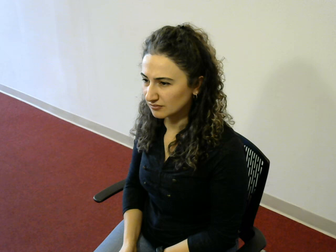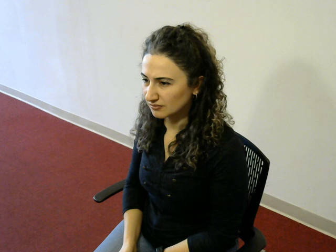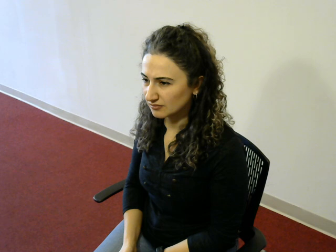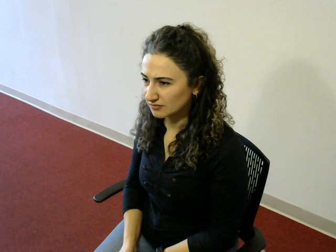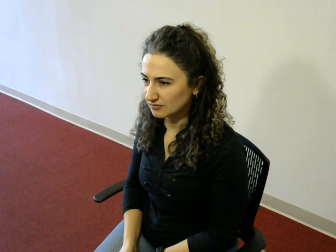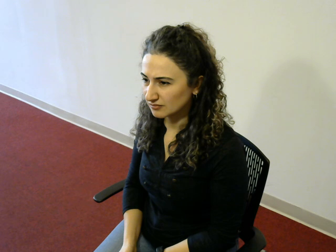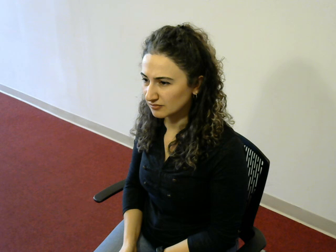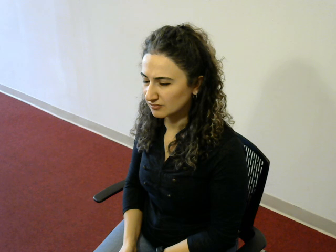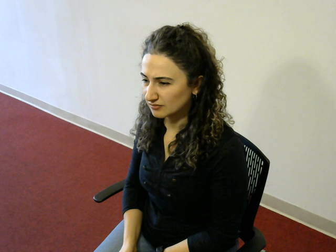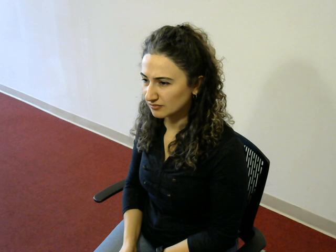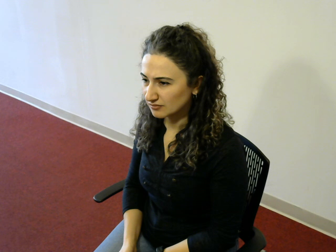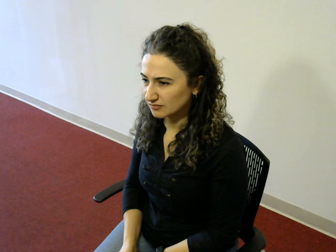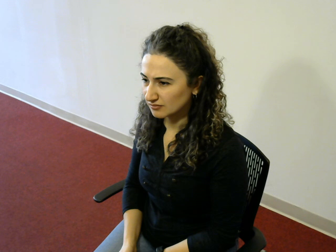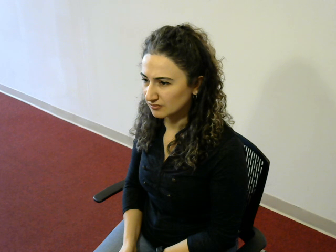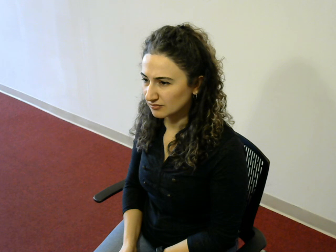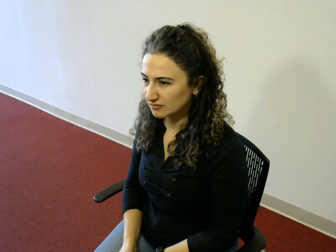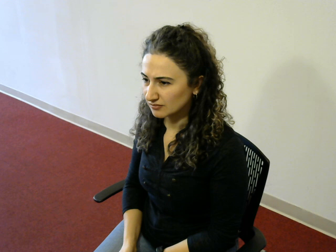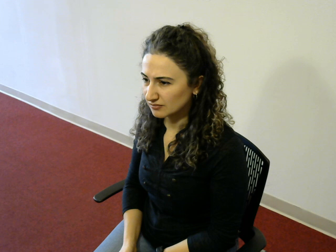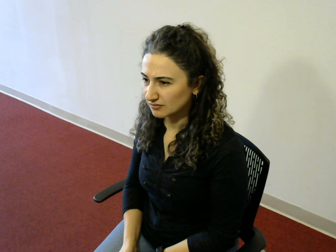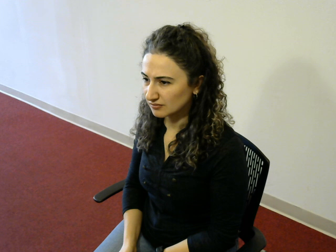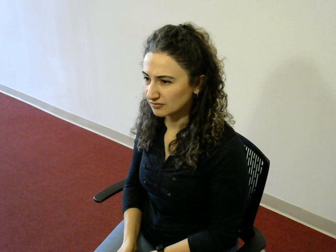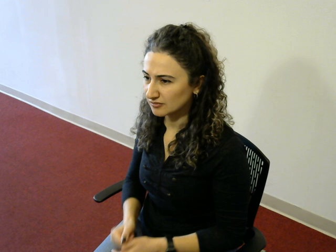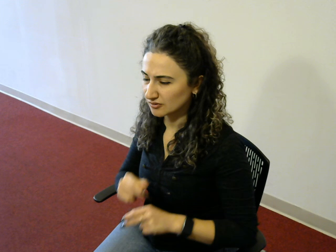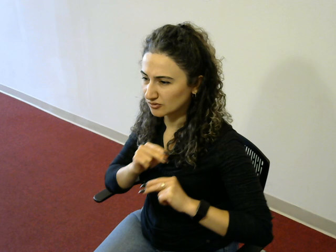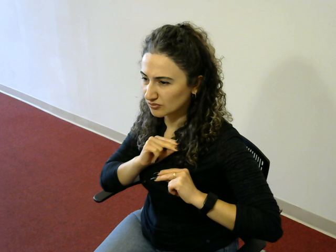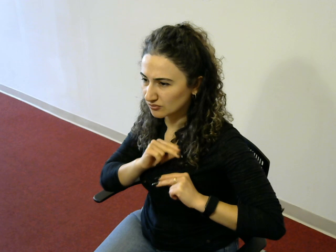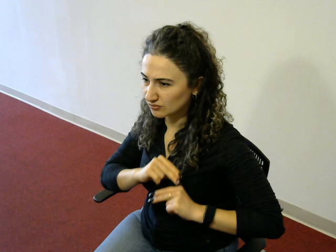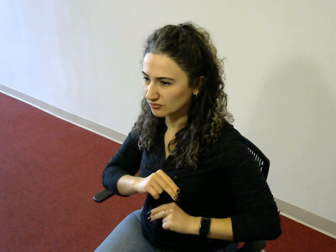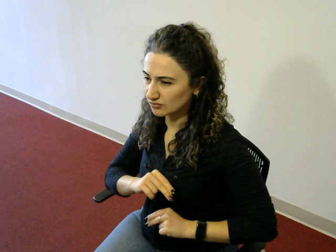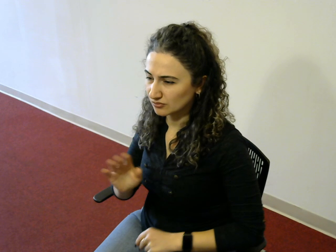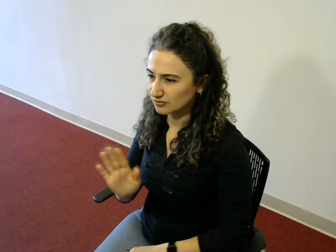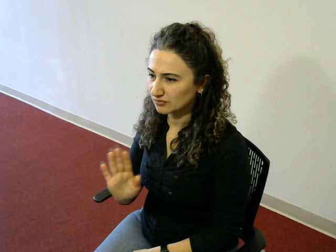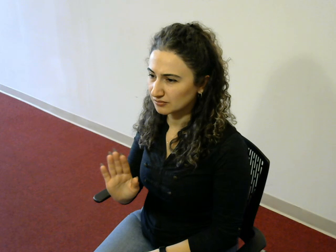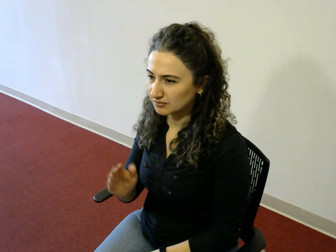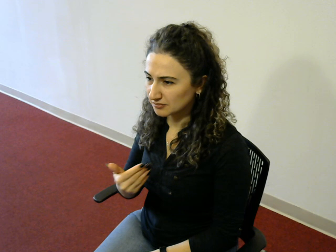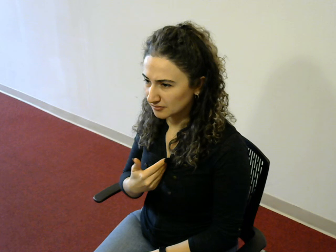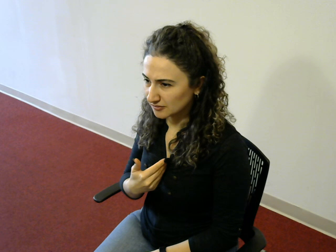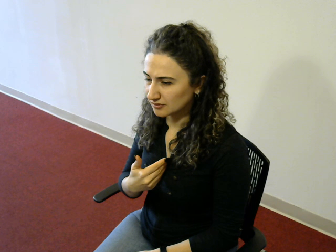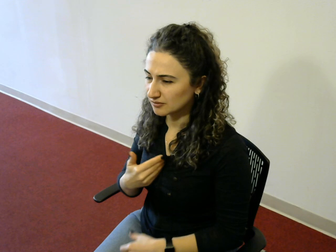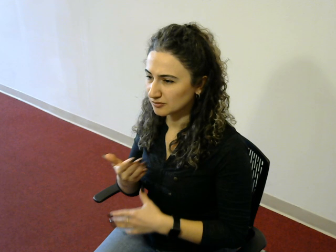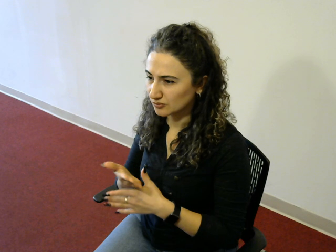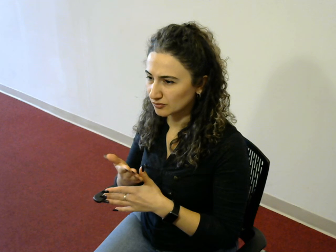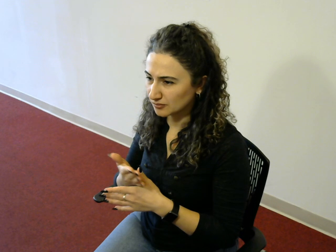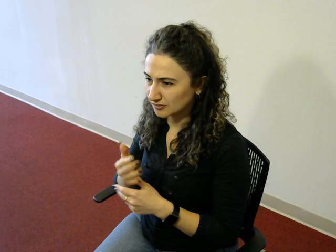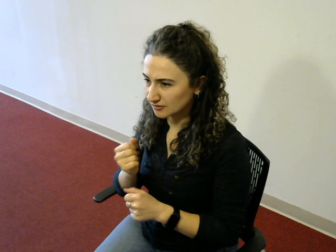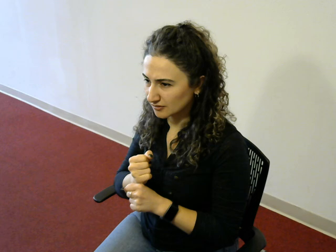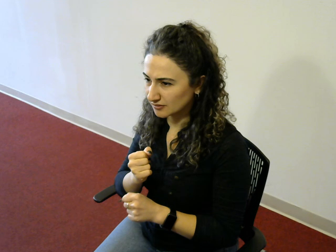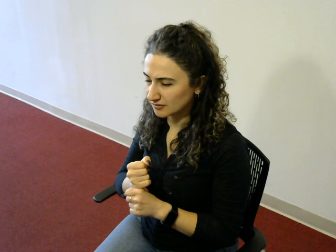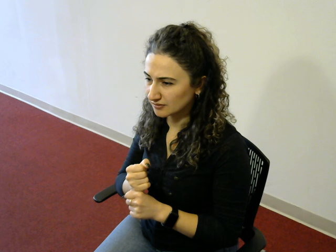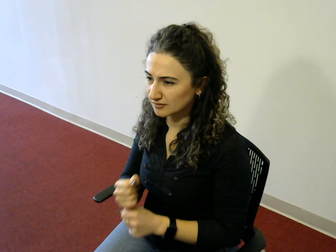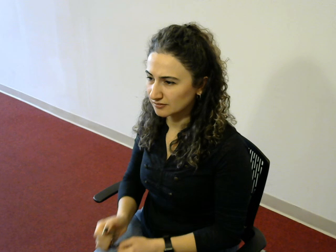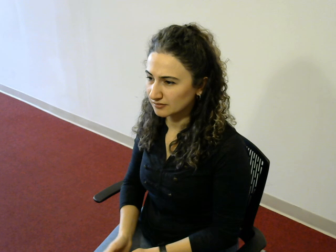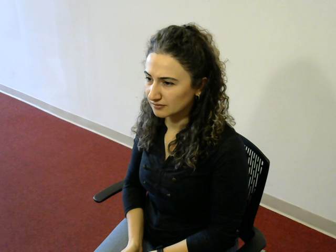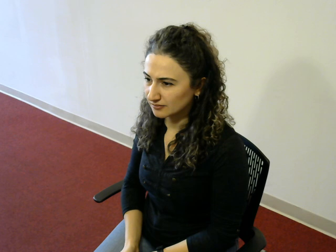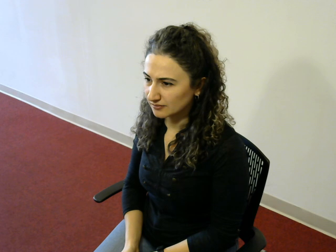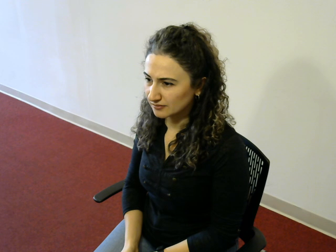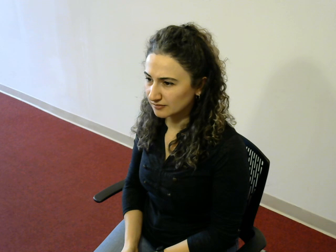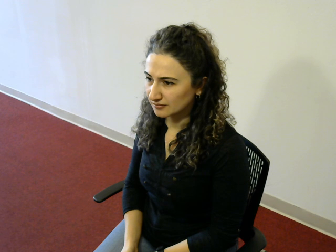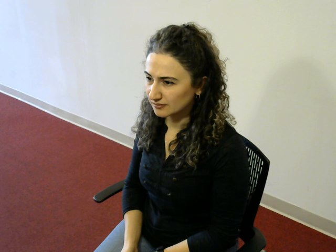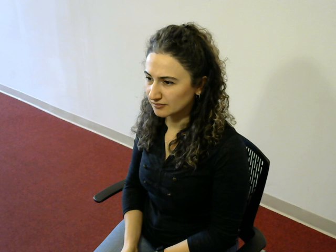Zəhmət olmasa, mənə kömək edin